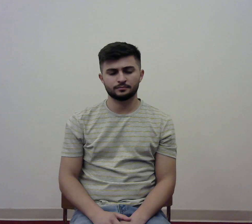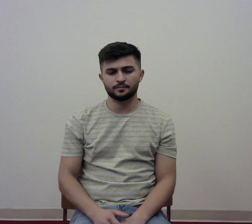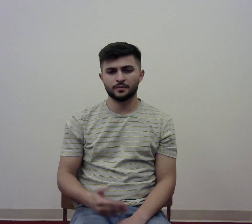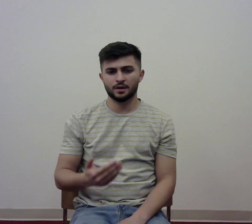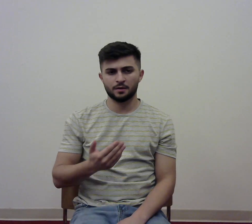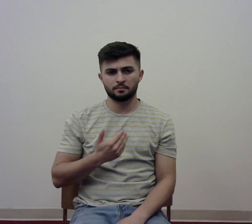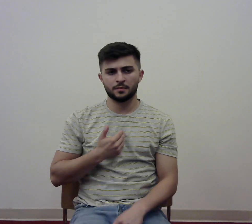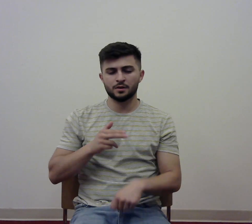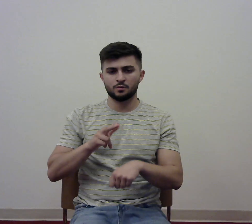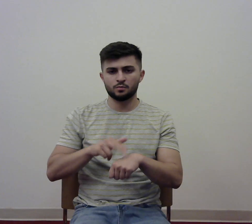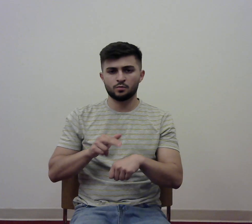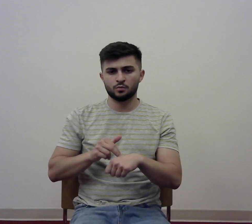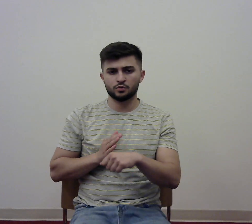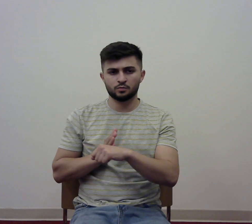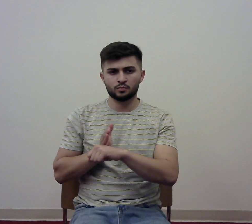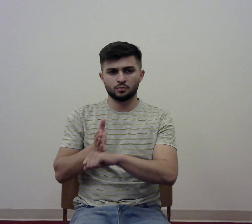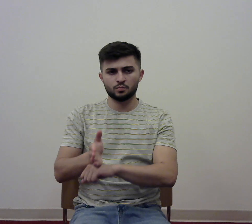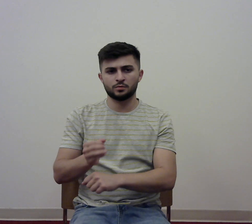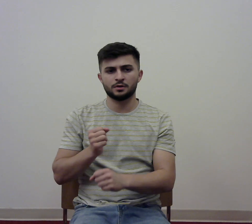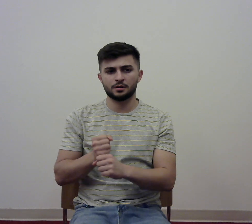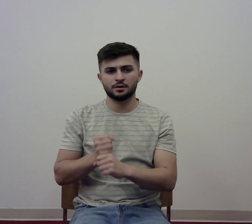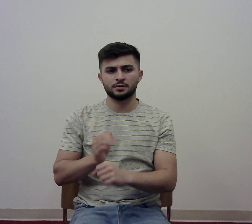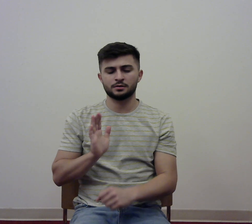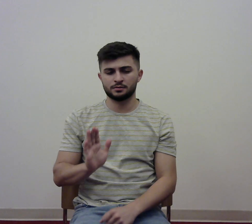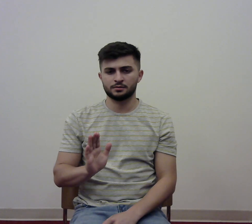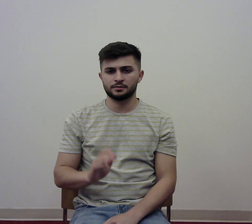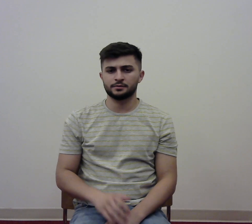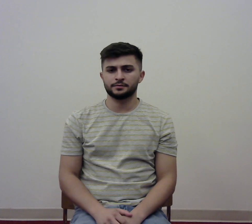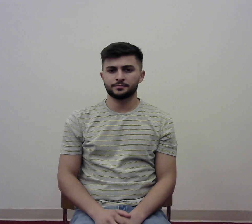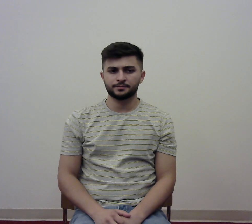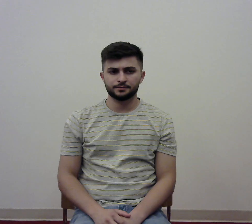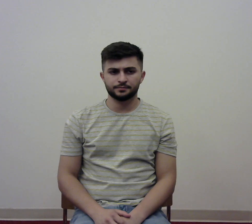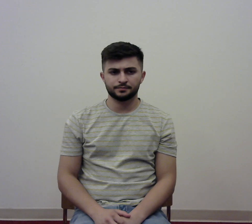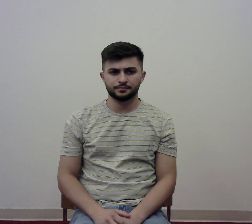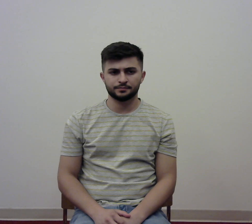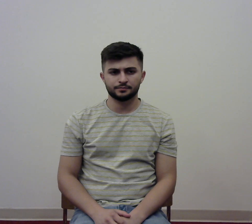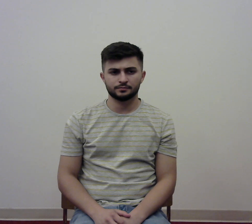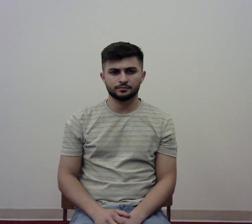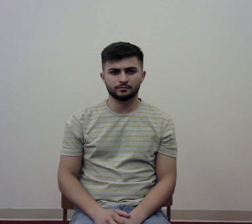Mən polisə müraciət edəcəyəm